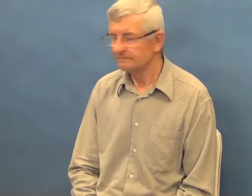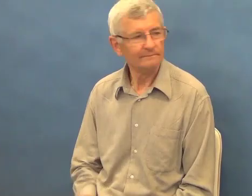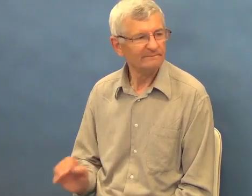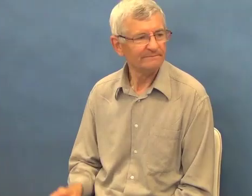Dobrze.